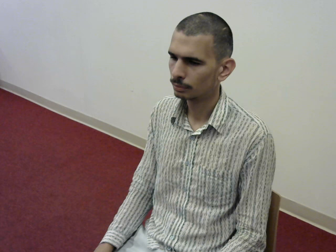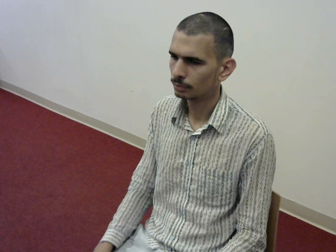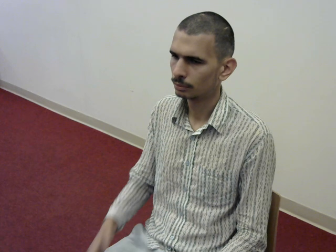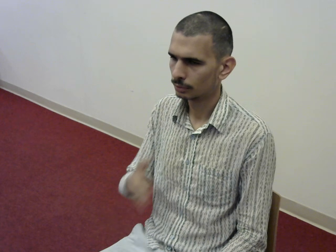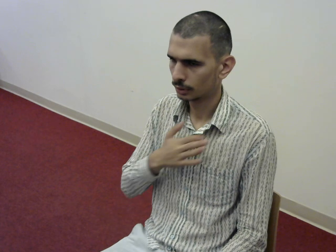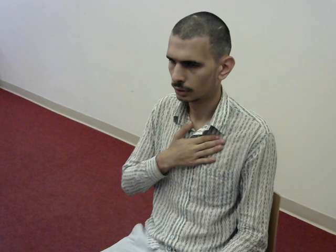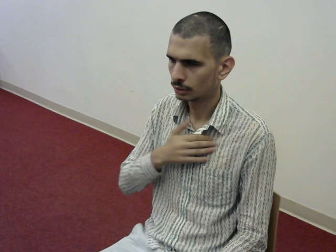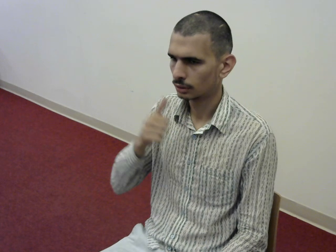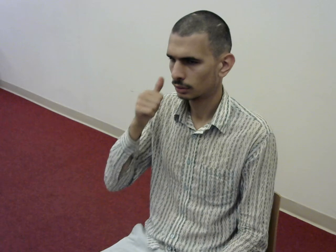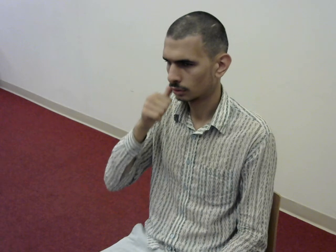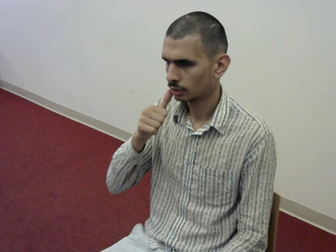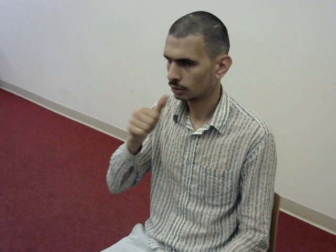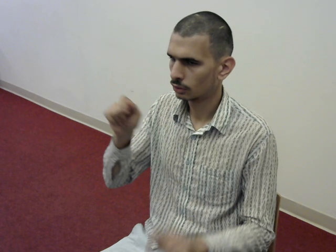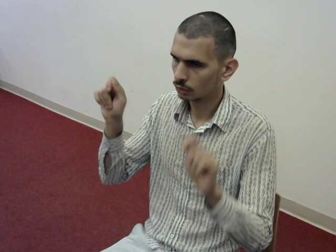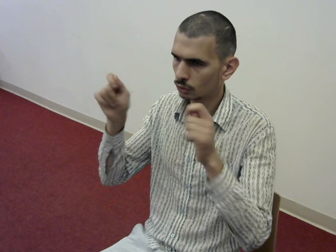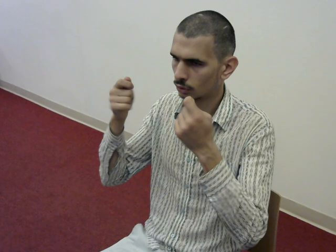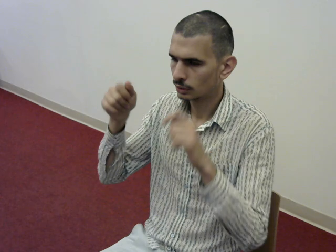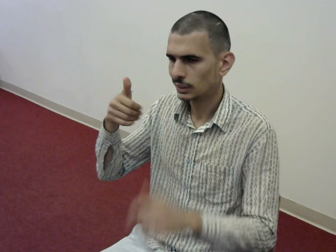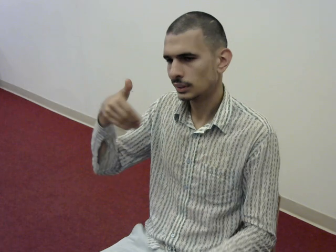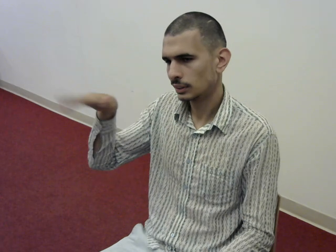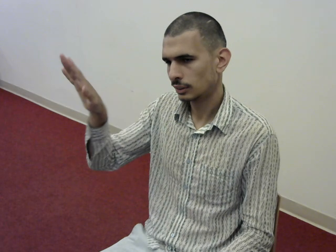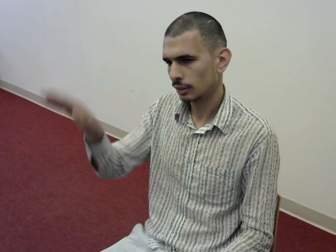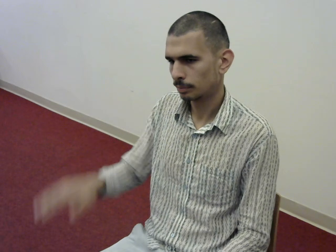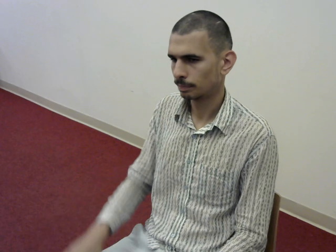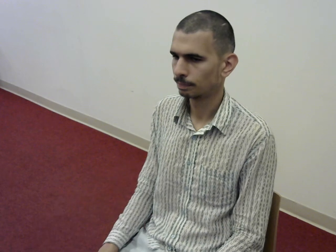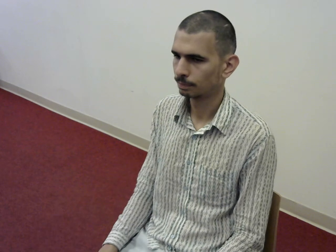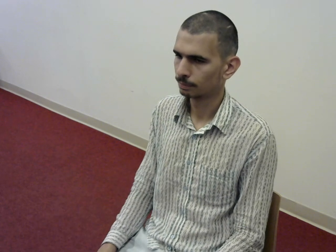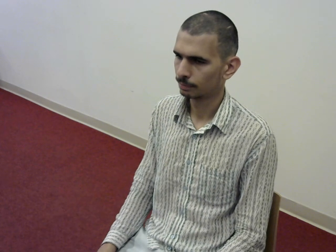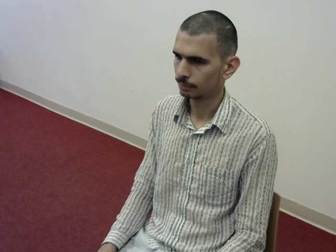Mən sabah toya gedirəm